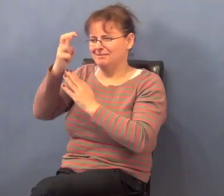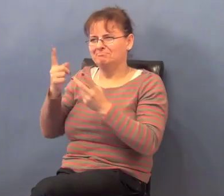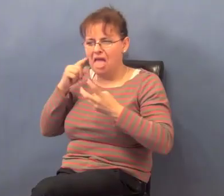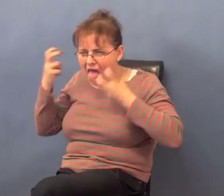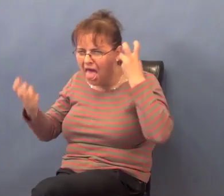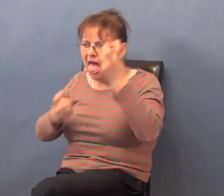Chłopiec szukał i szukał.